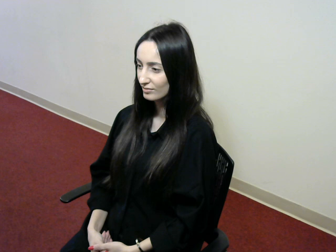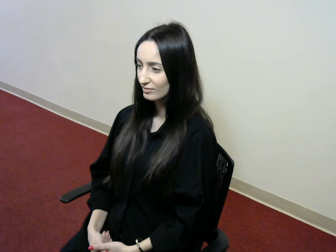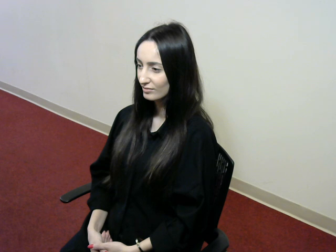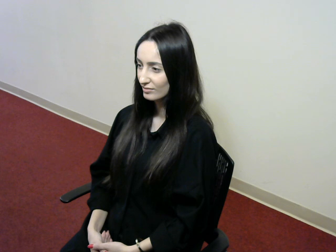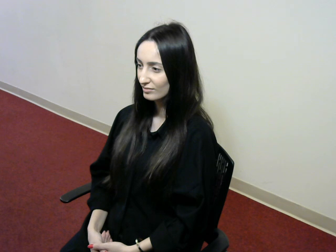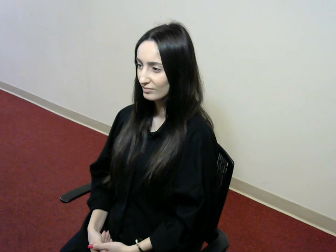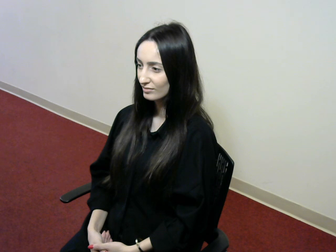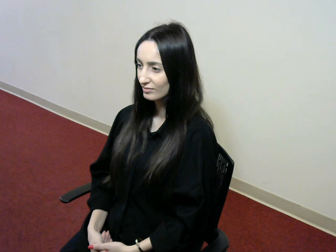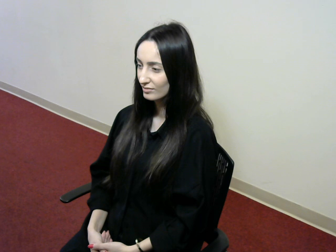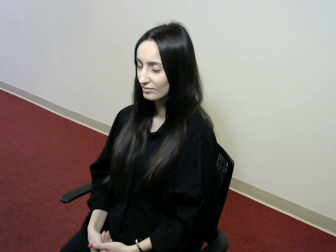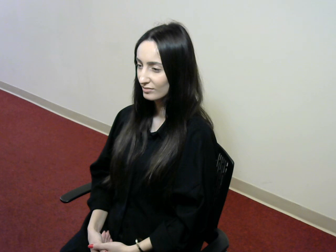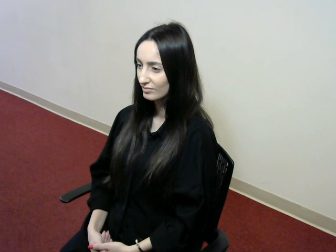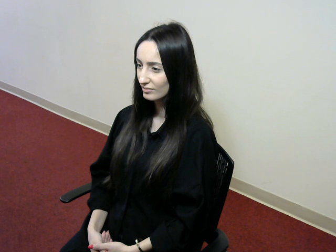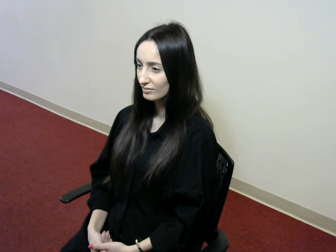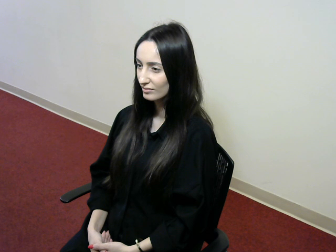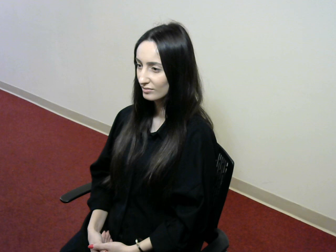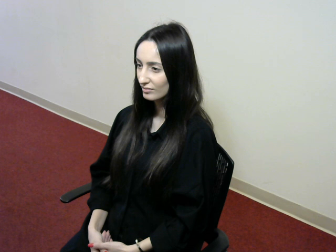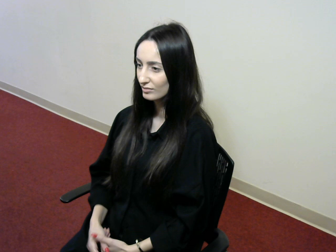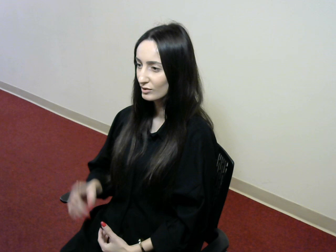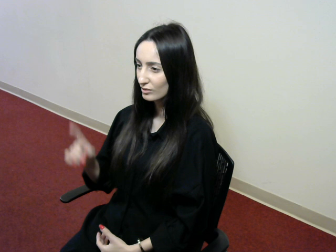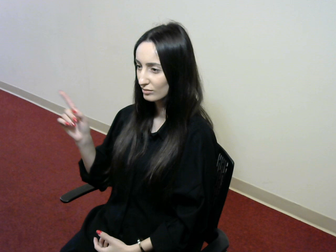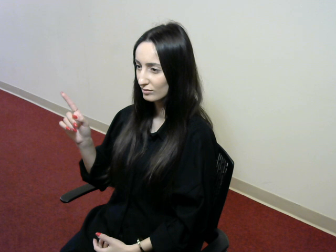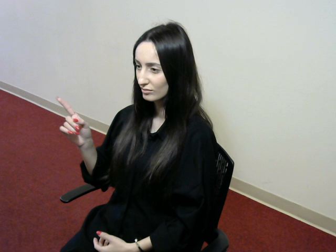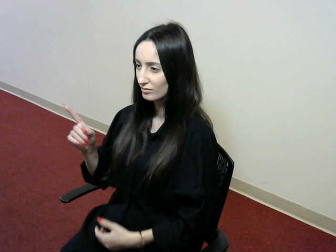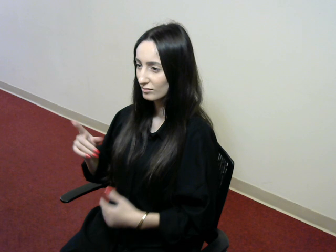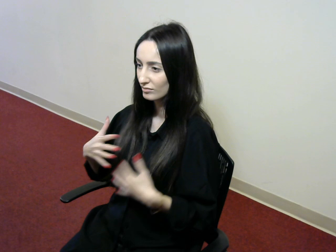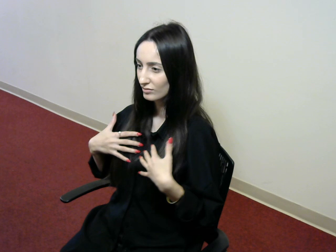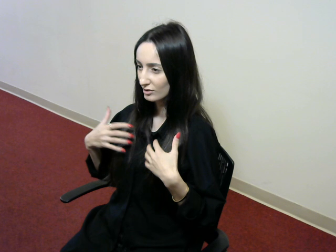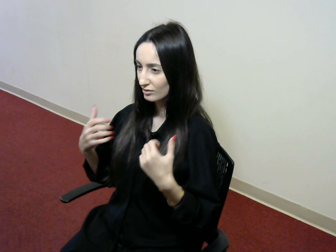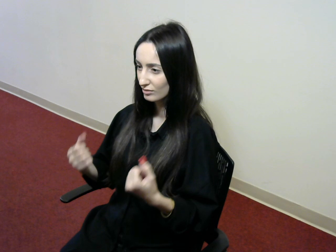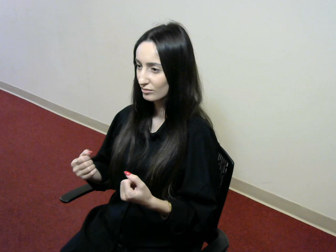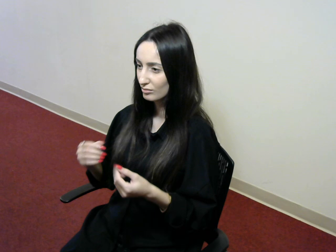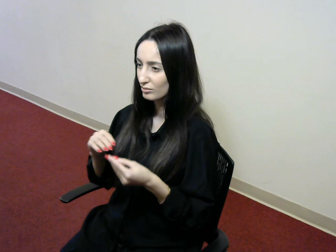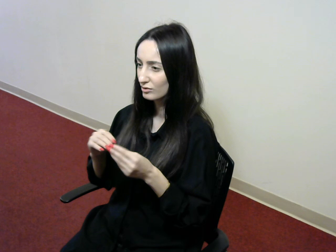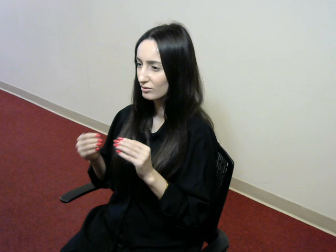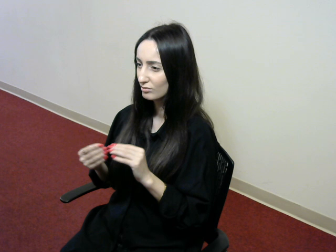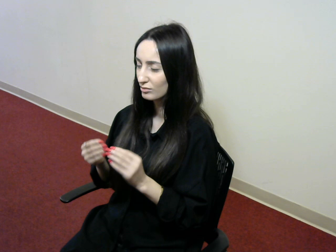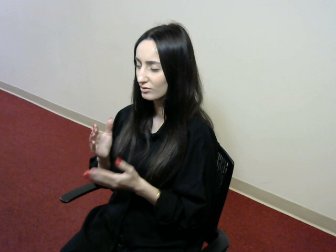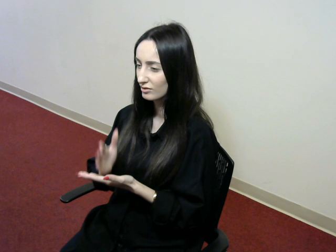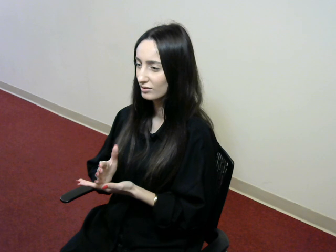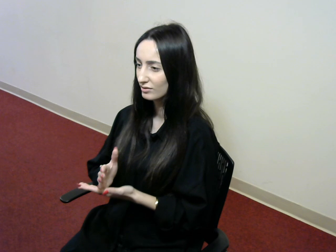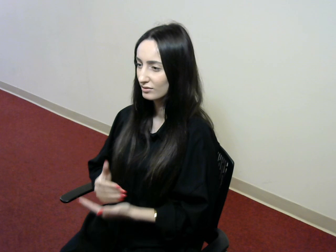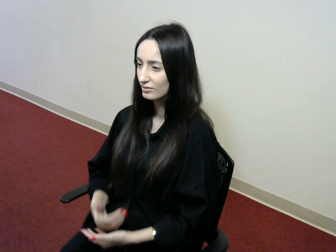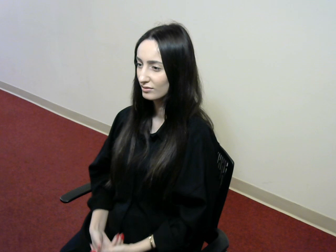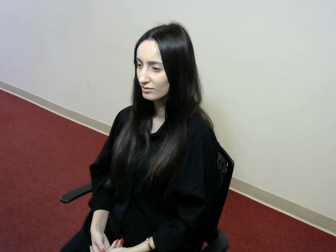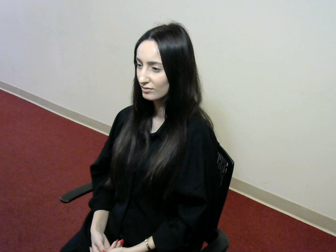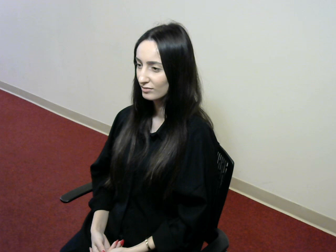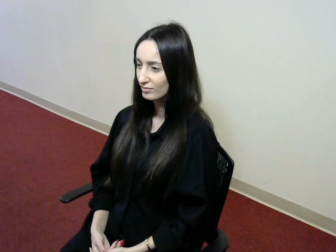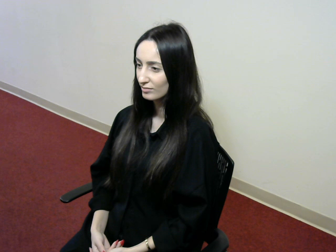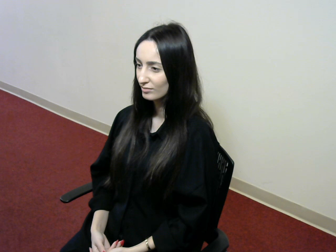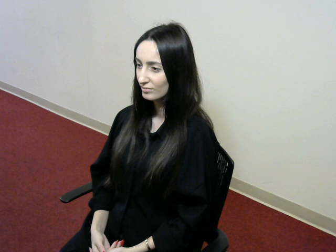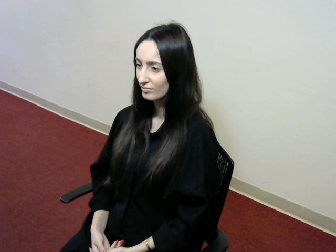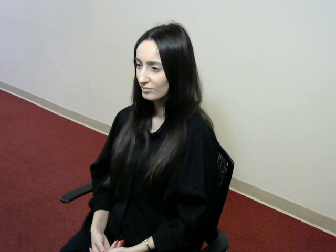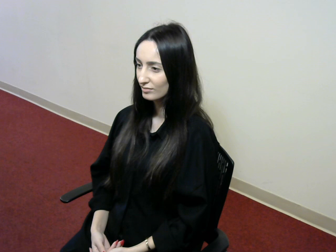Onun sağlamlıq problemi var